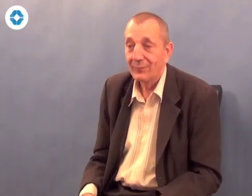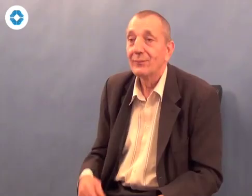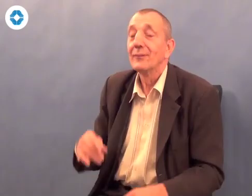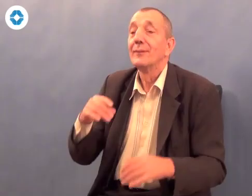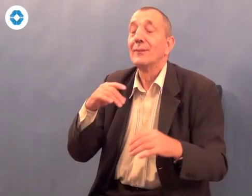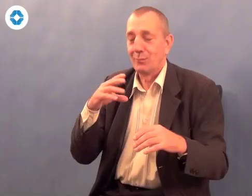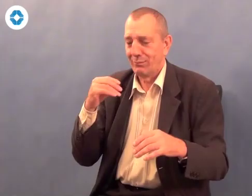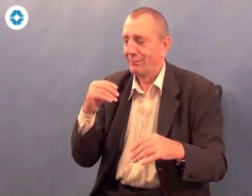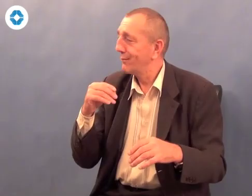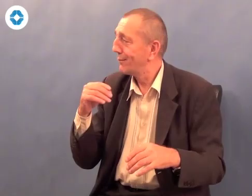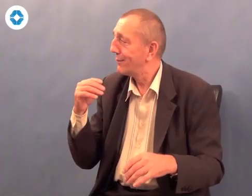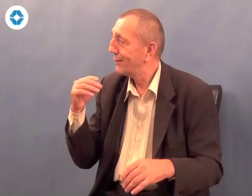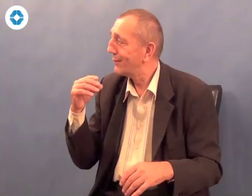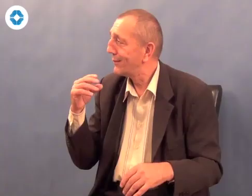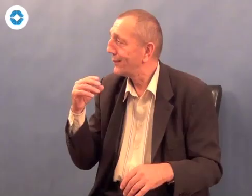Zapomniałem.